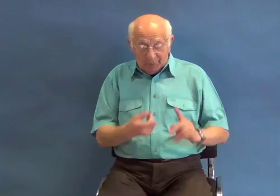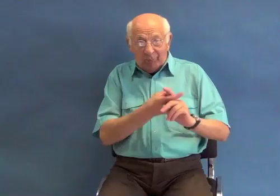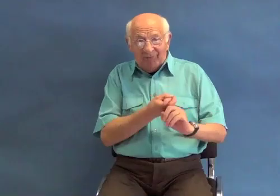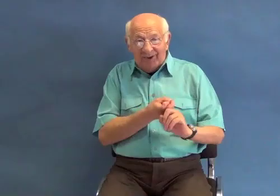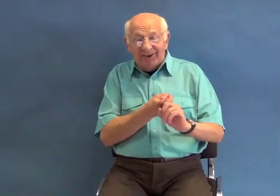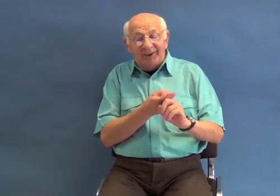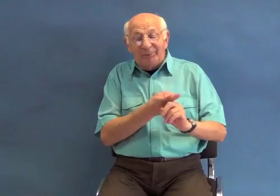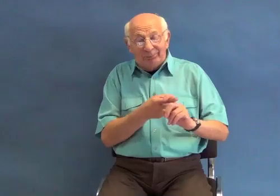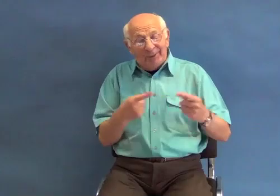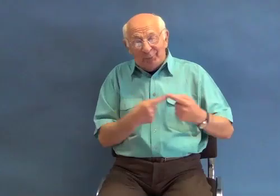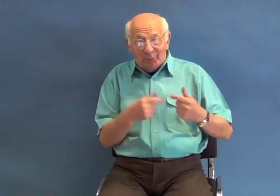Powiesić.